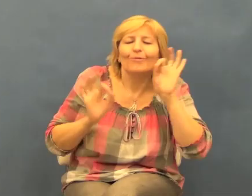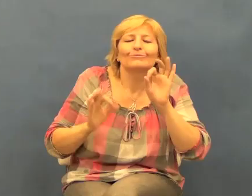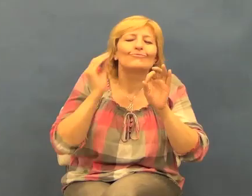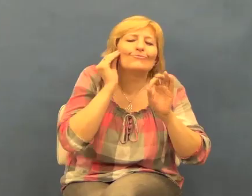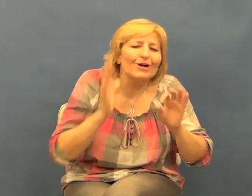Mały chłopiec całuje Charliego Chaplina w policzek.